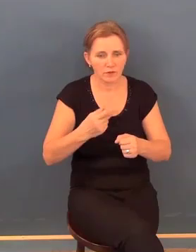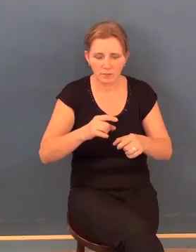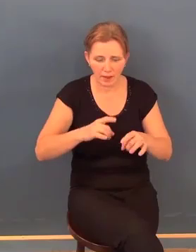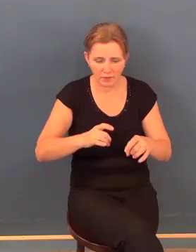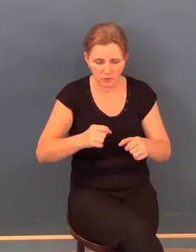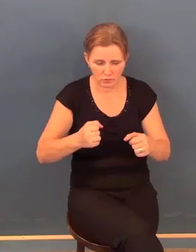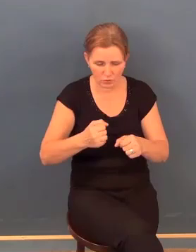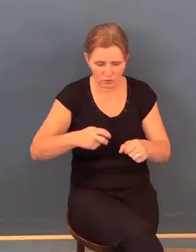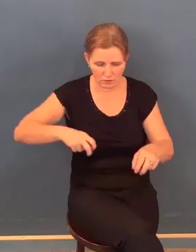Nie biegać.